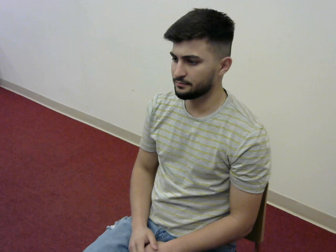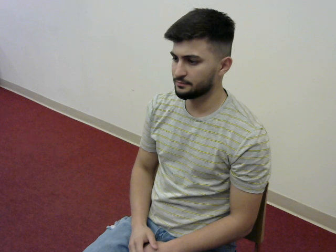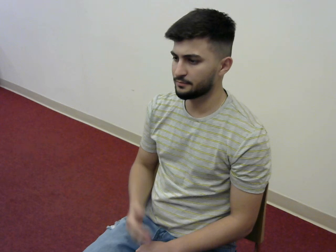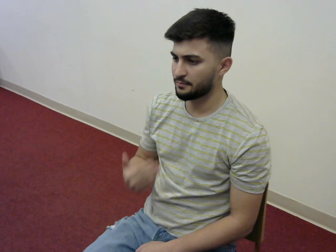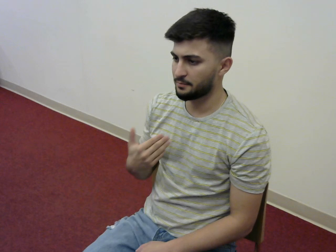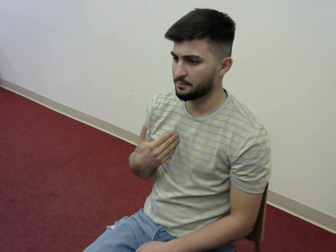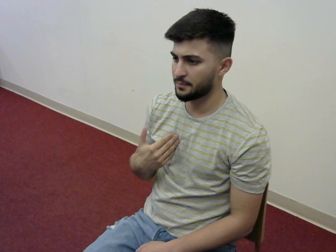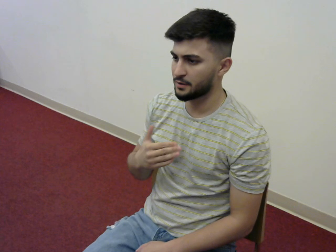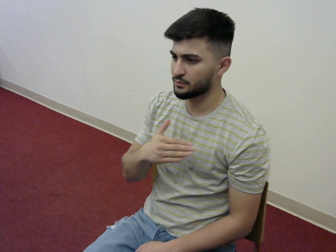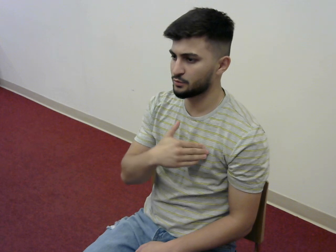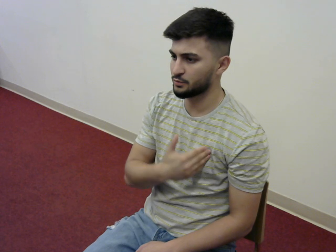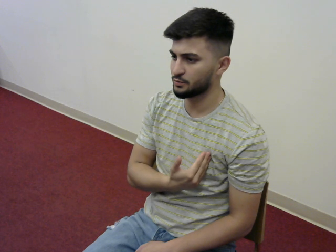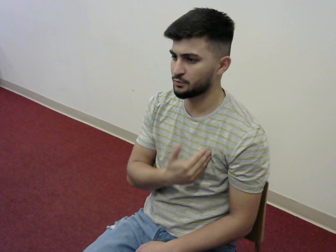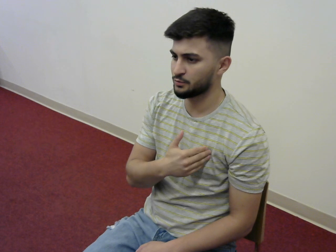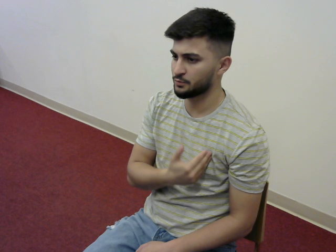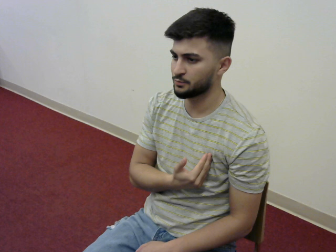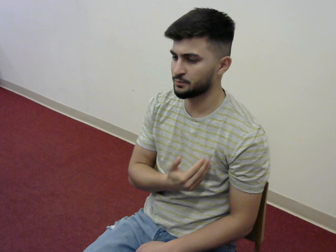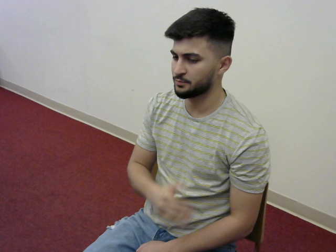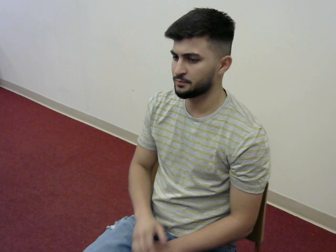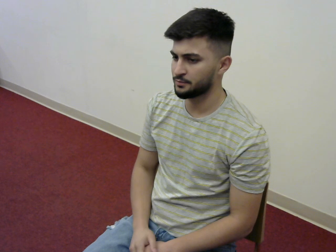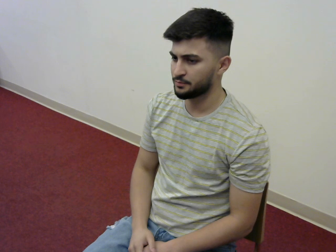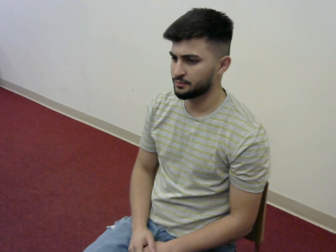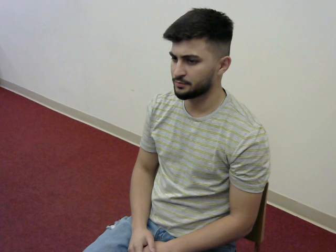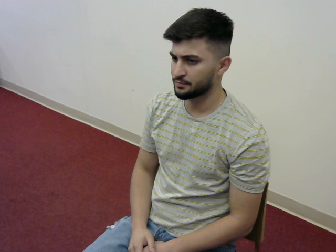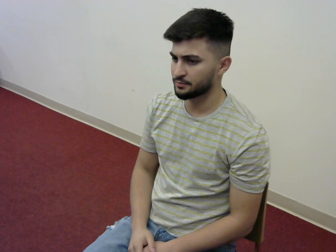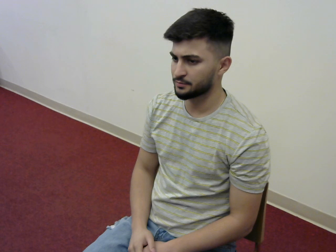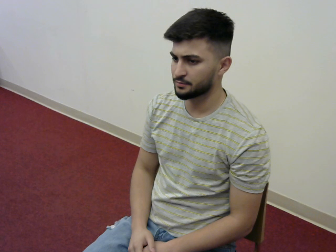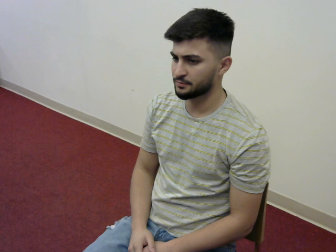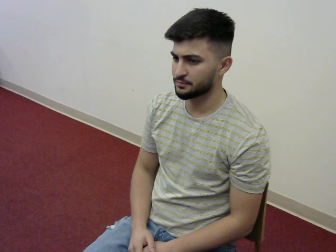Mən subayam